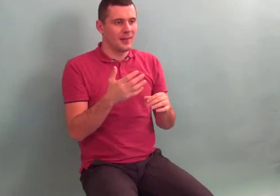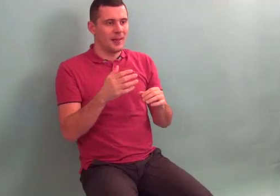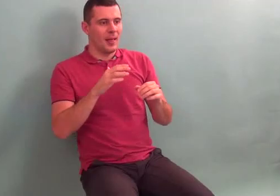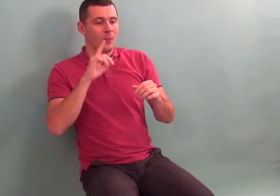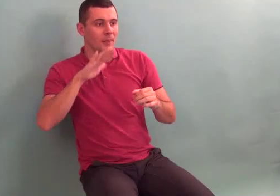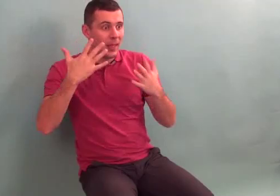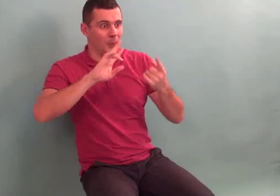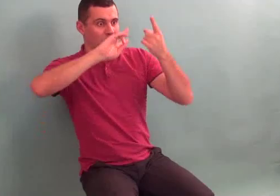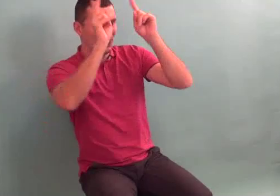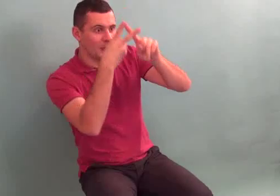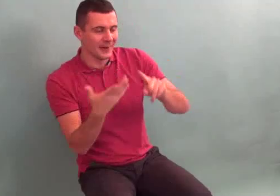Chłopiec chce zbić drugą szybę.